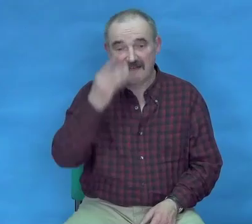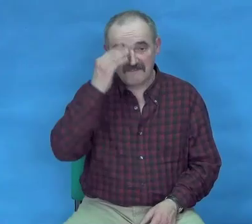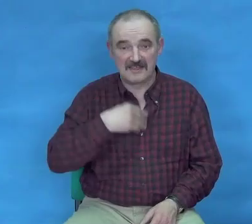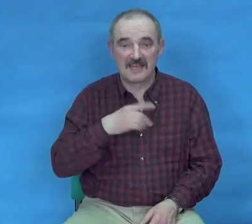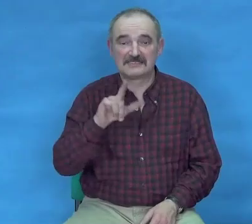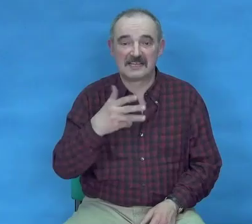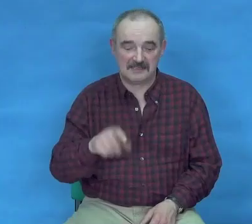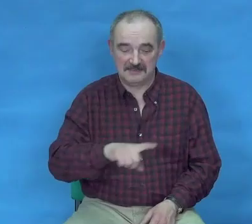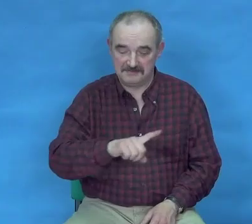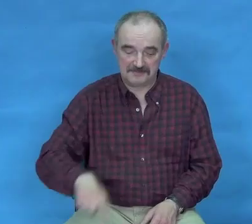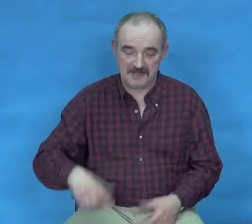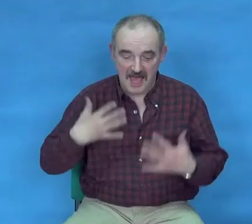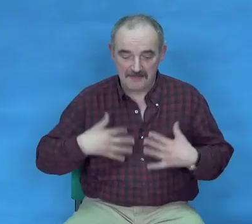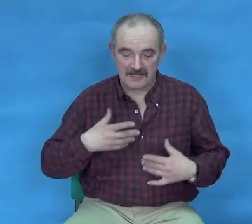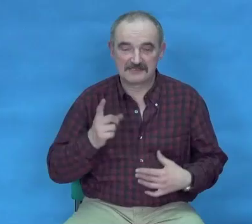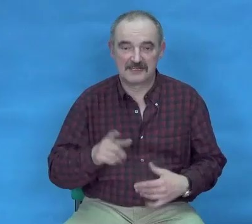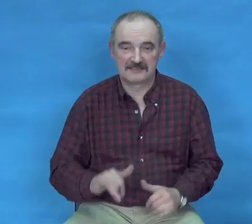Zawiadomienie o zakazie kąpieli.